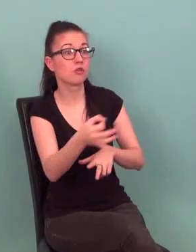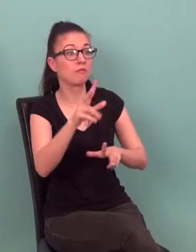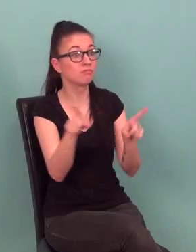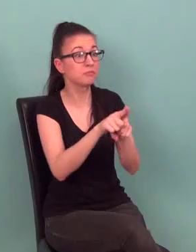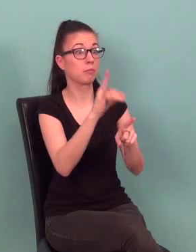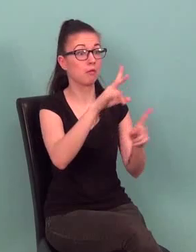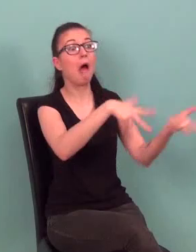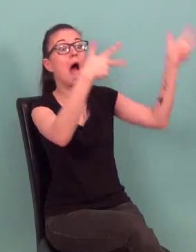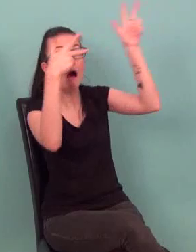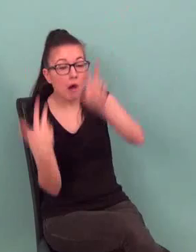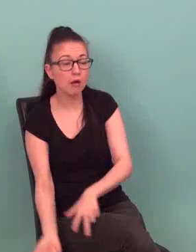Pies tak samo spada razem z nim.